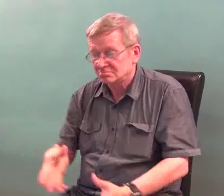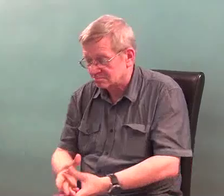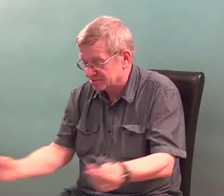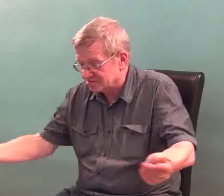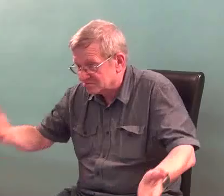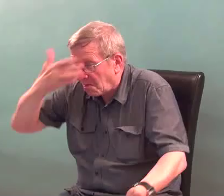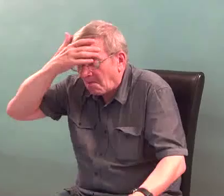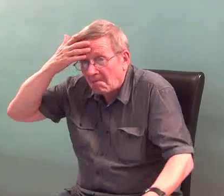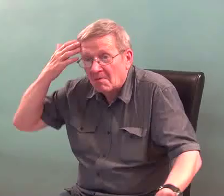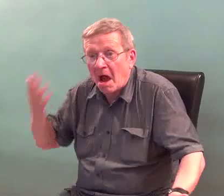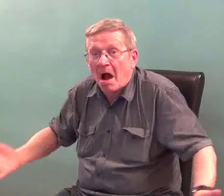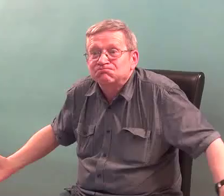Nie wie.